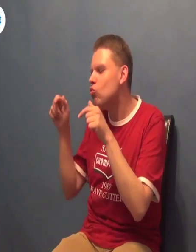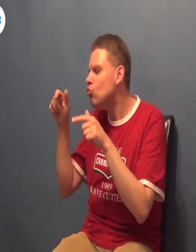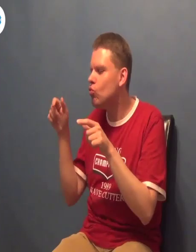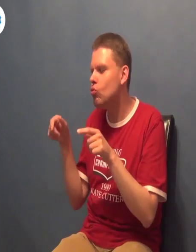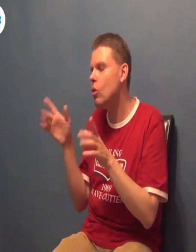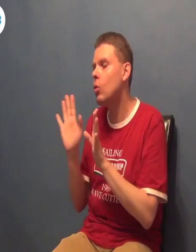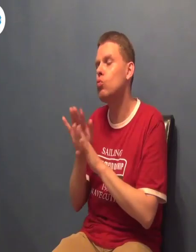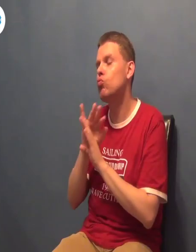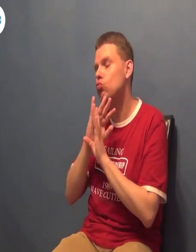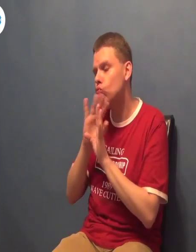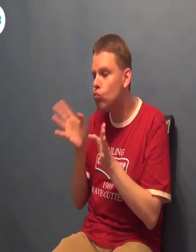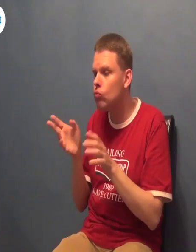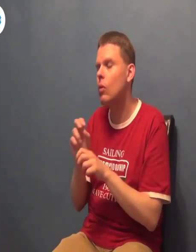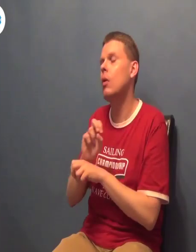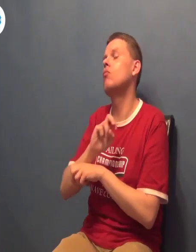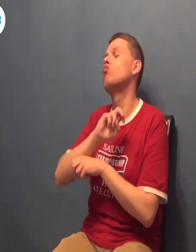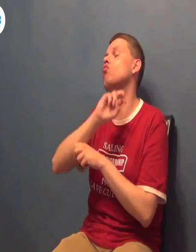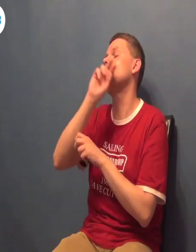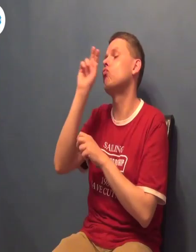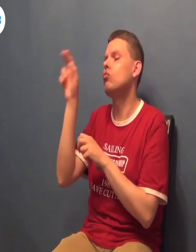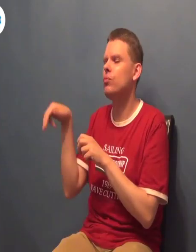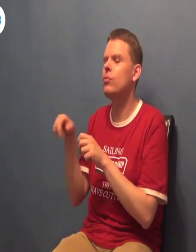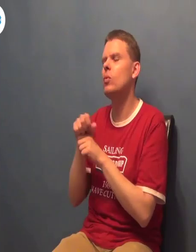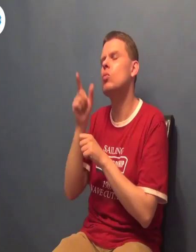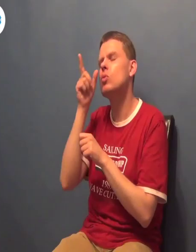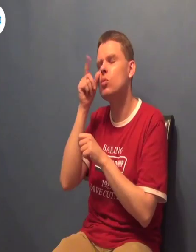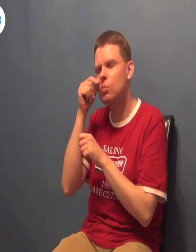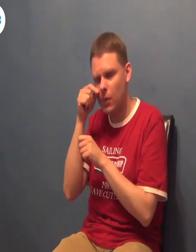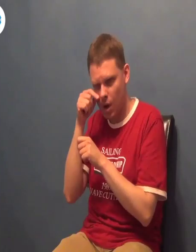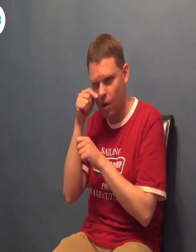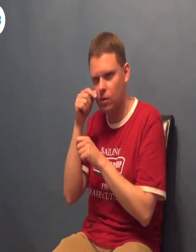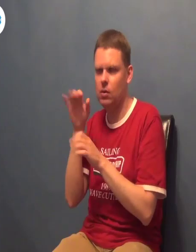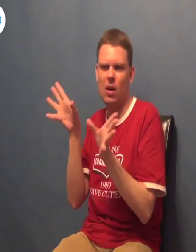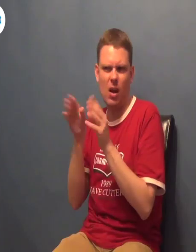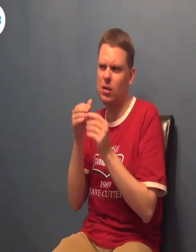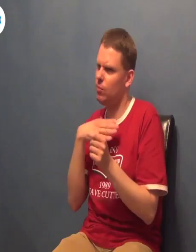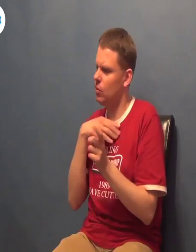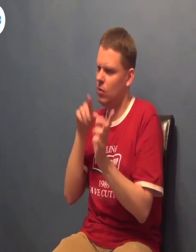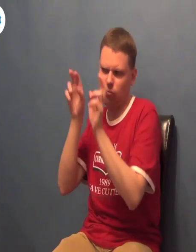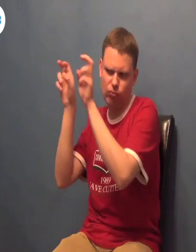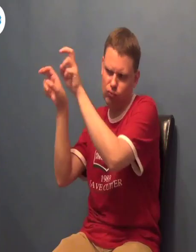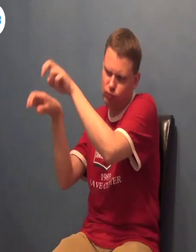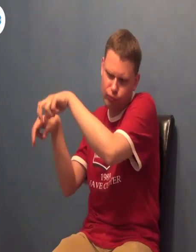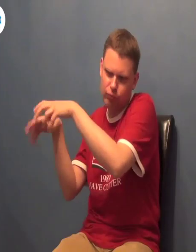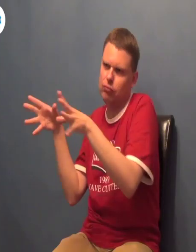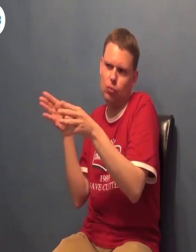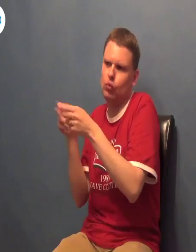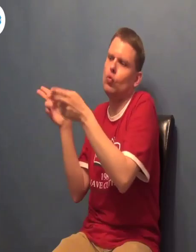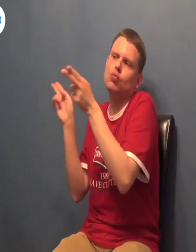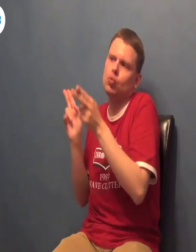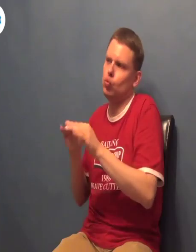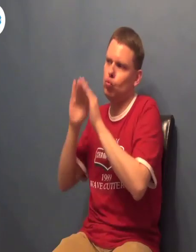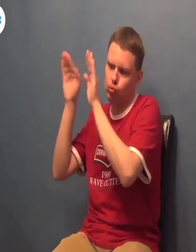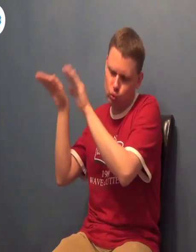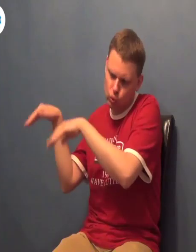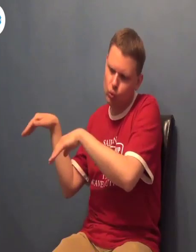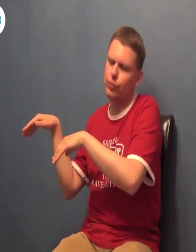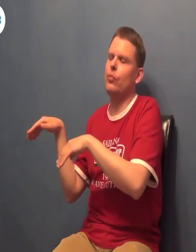Kończą zabawę i idą spać, chłopiec razem z psem kładą się na łóżku.